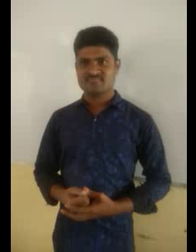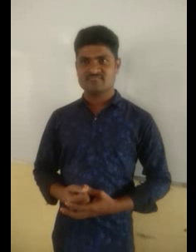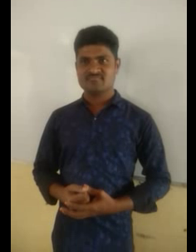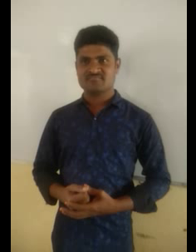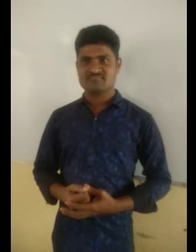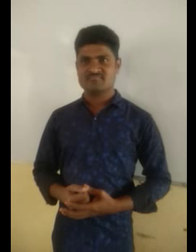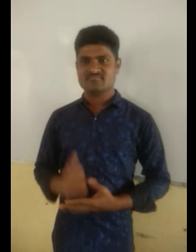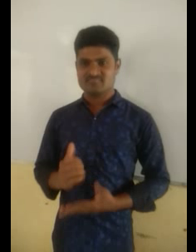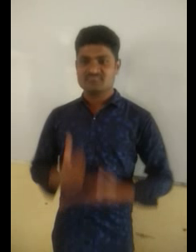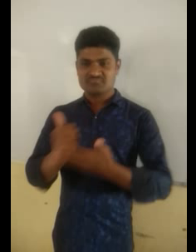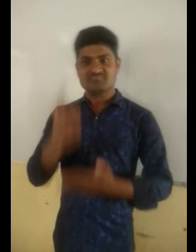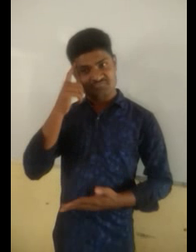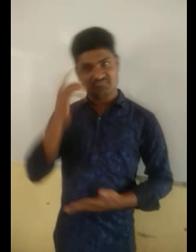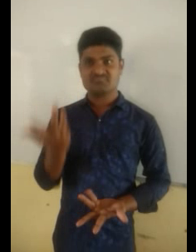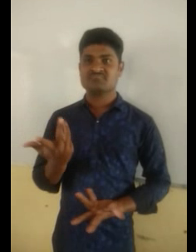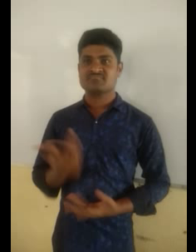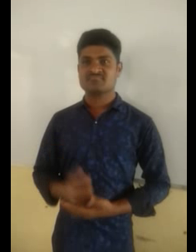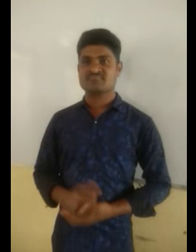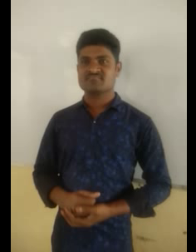i do not mean it